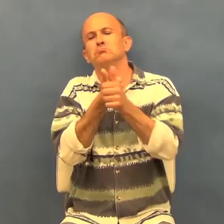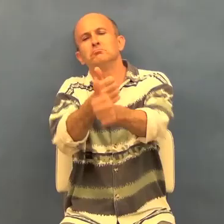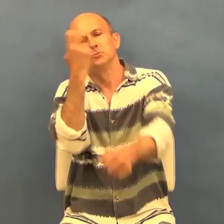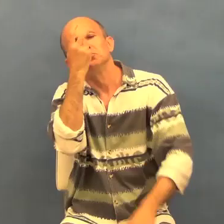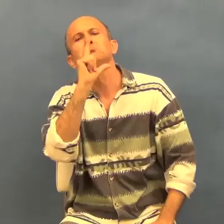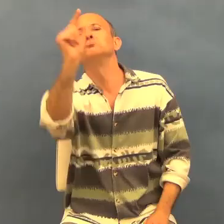Gdzie on idzie?